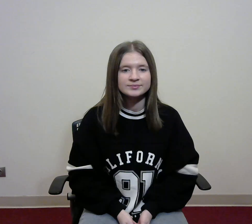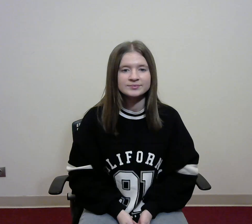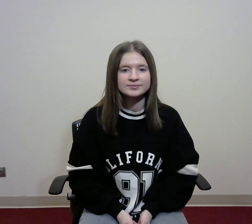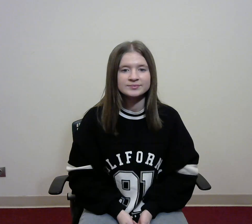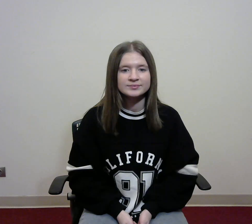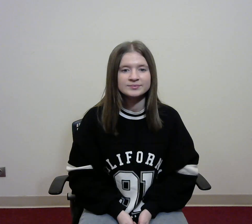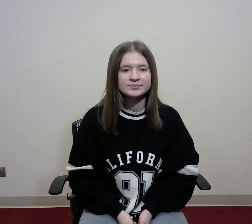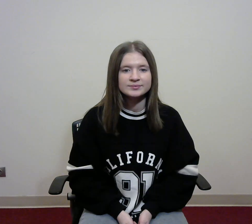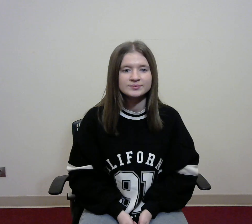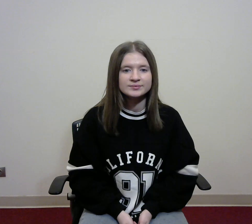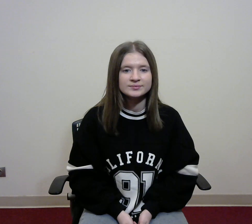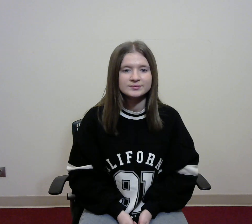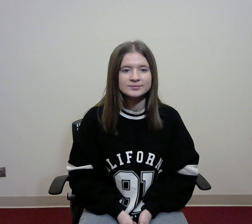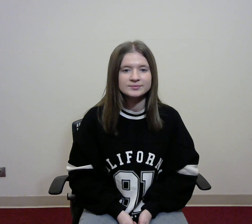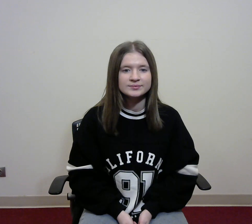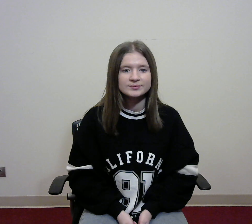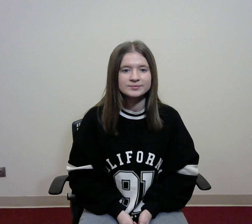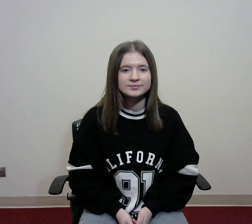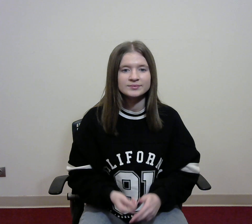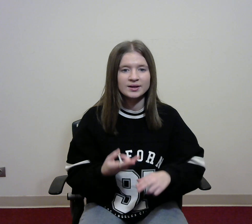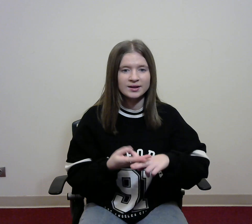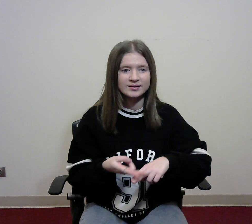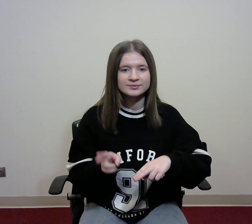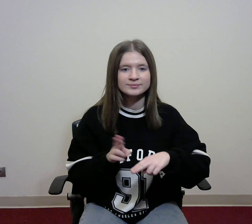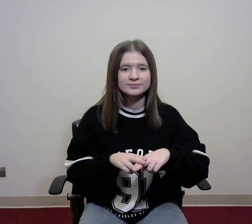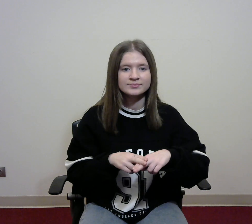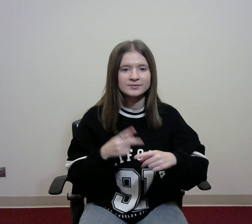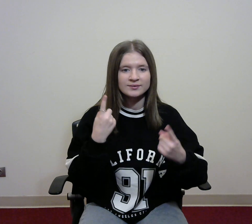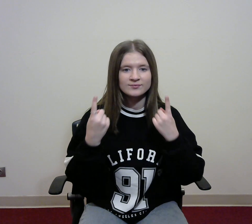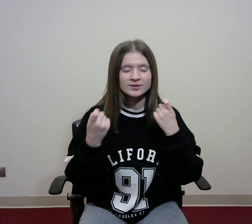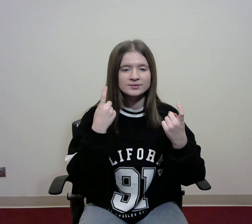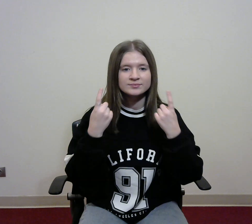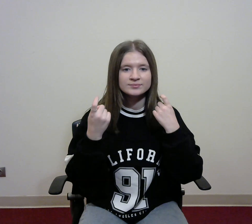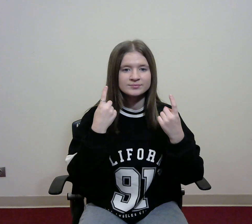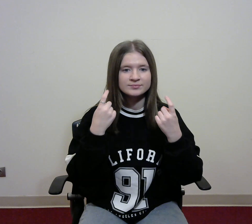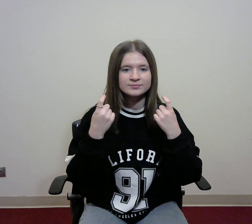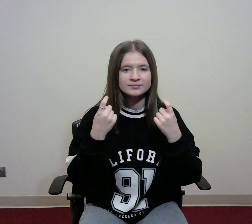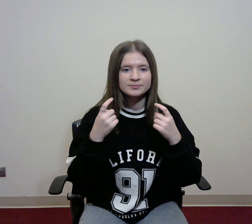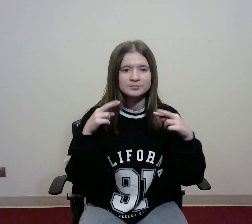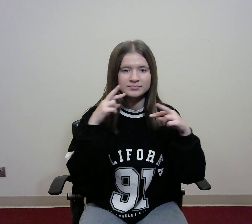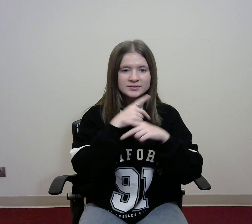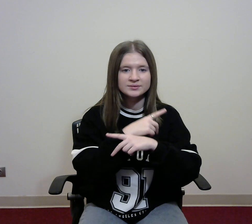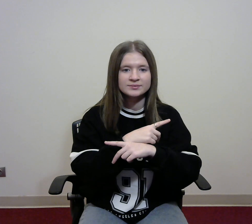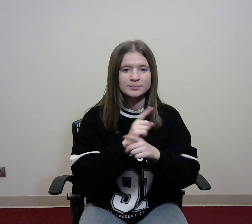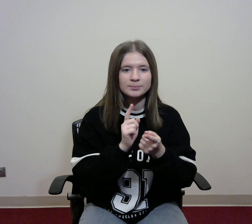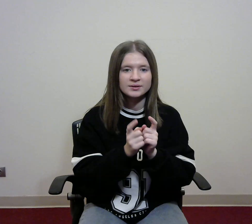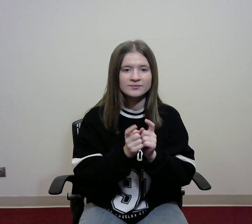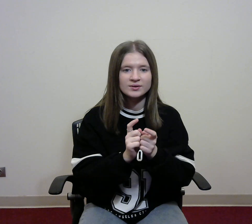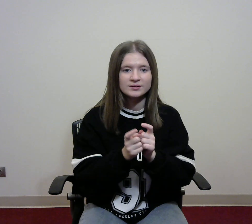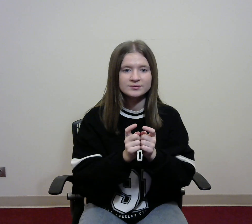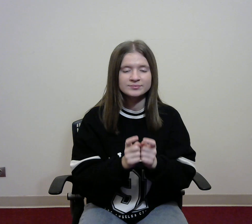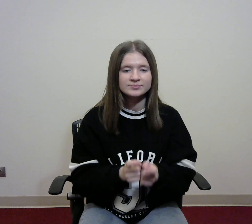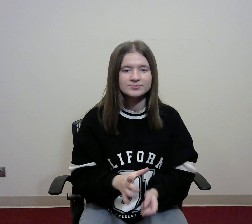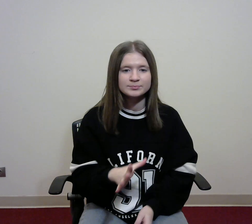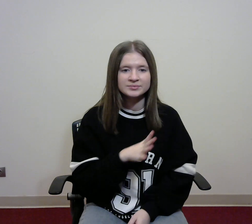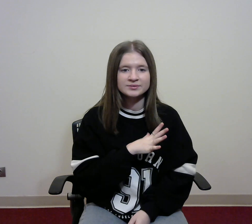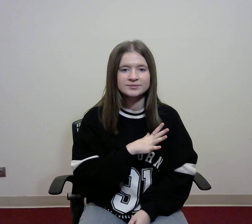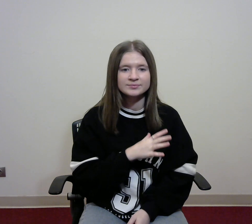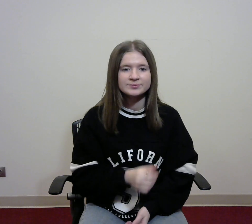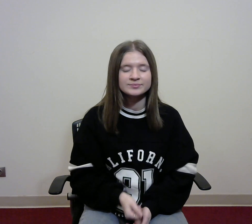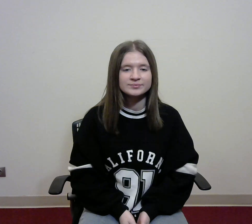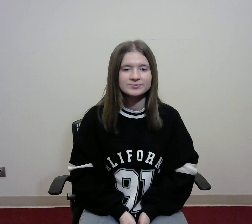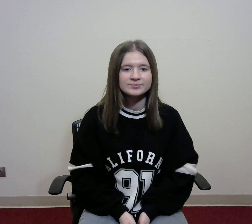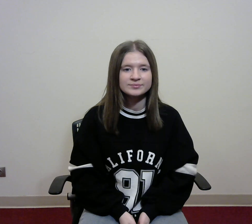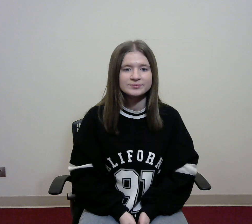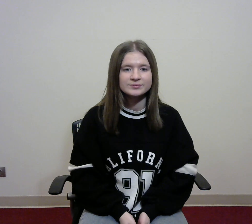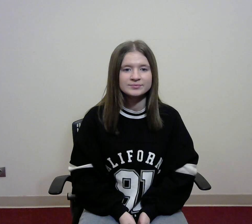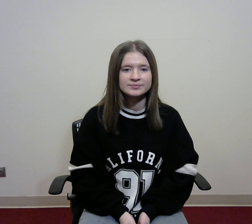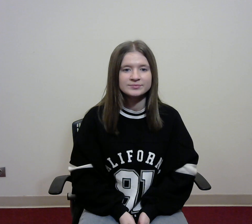Bu məlumat səhv tərcümə olunub